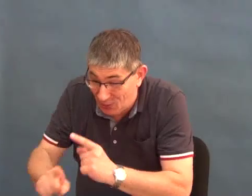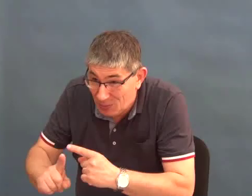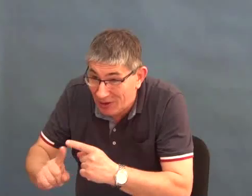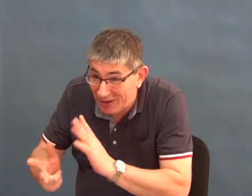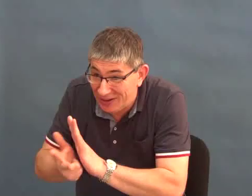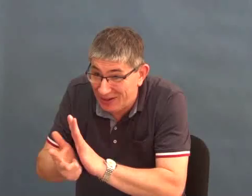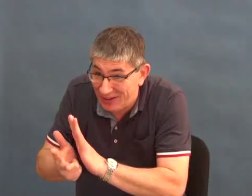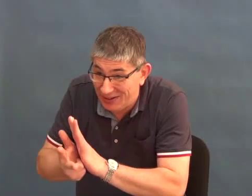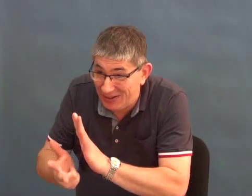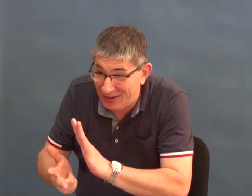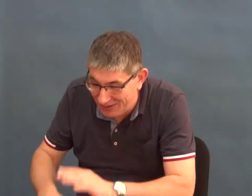Numer osiemnaście?